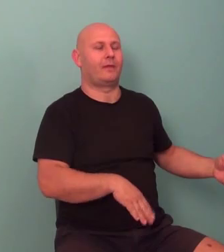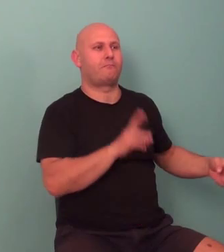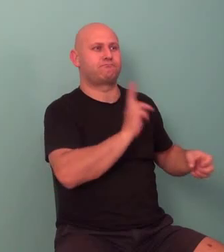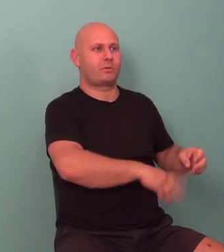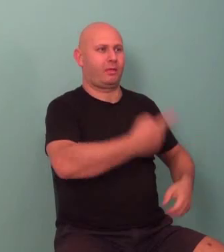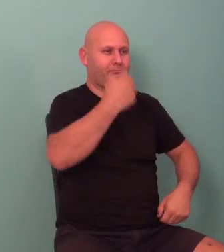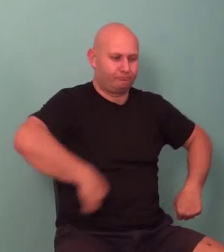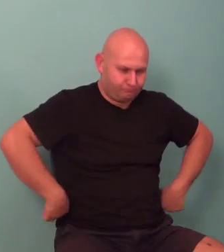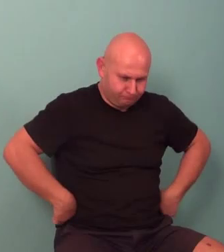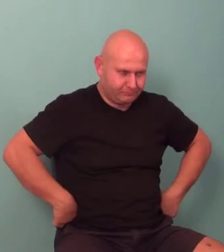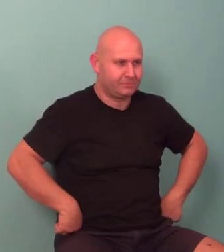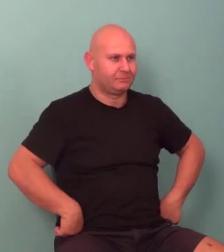Policjant bierze się pod boki i patrzy na niego z góry.